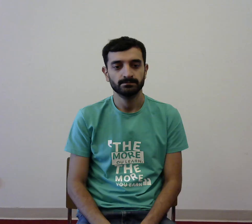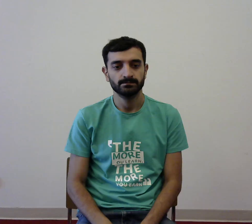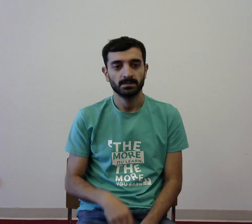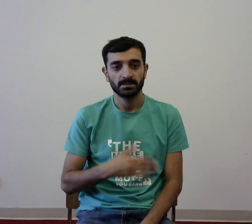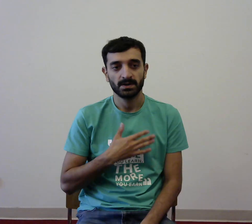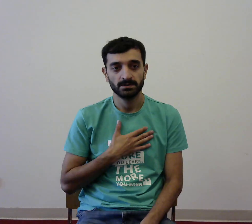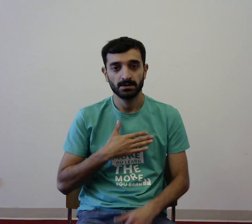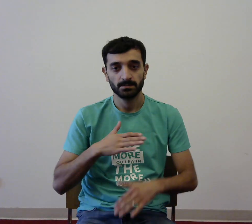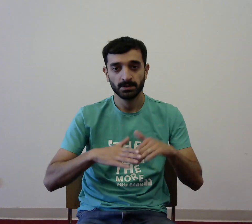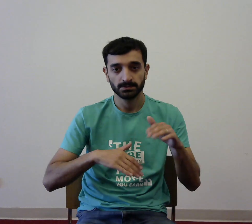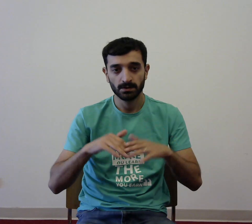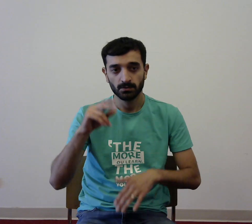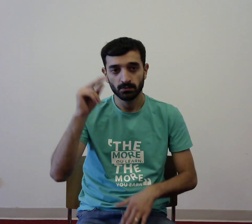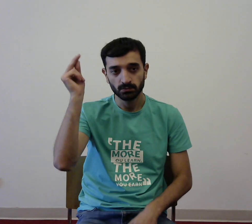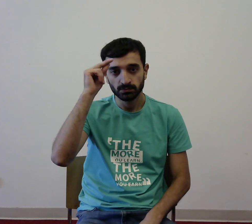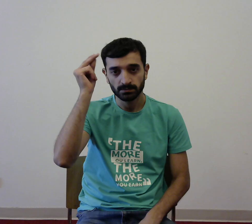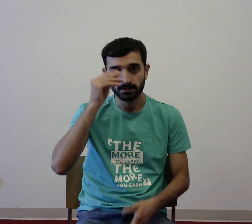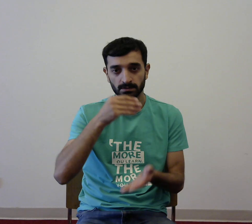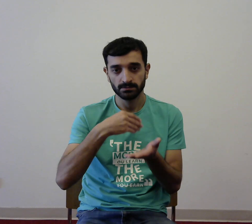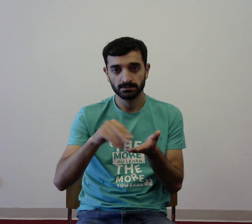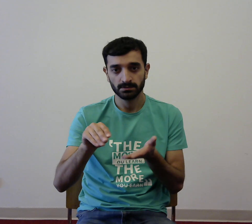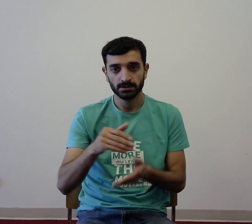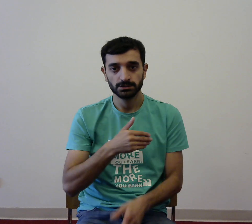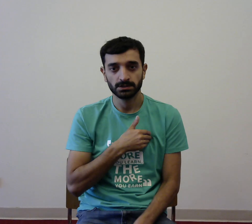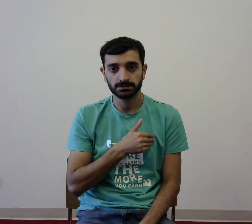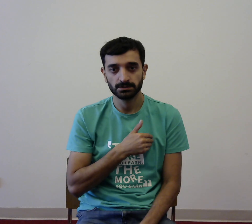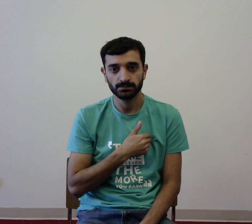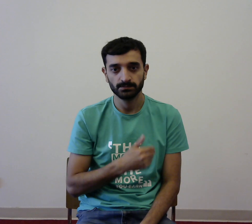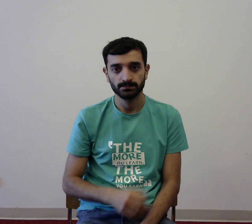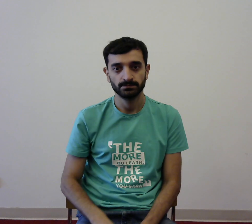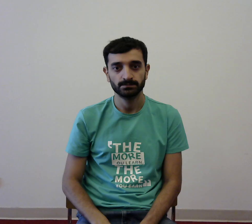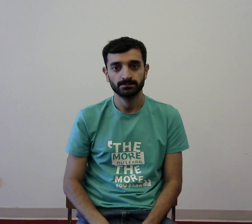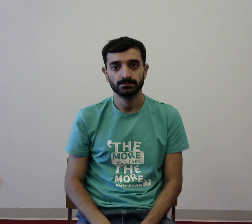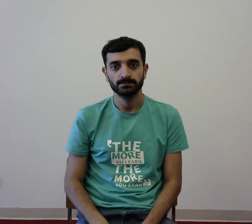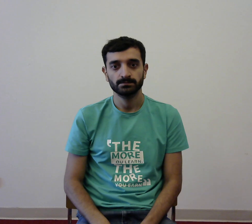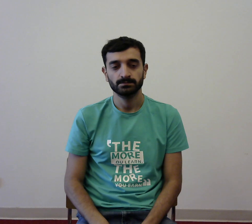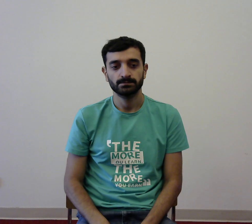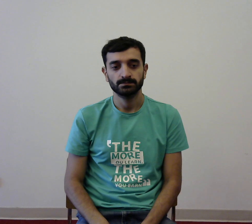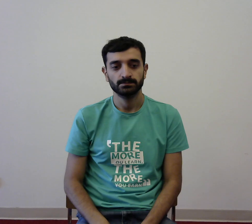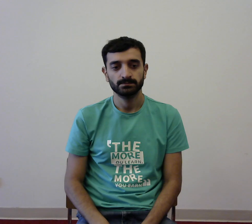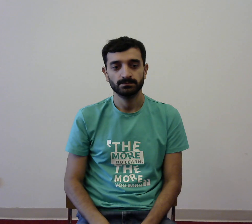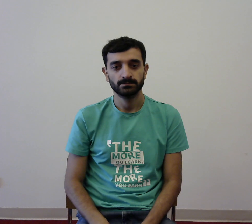Mən peşə təhsili almaq istəyirəm